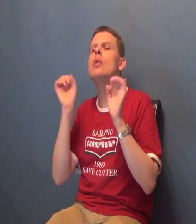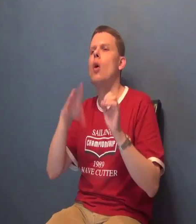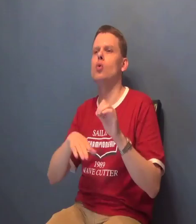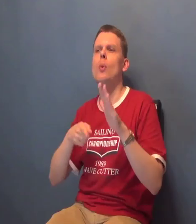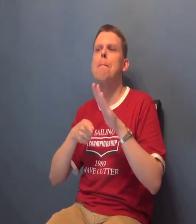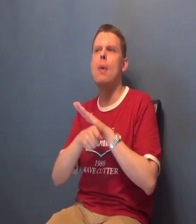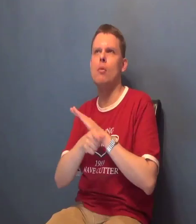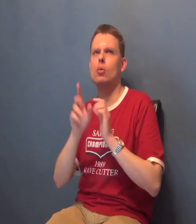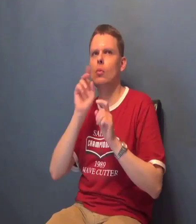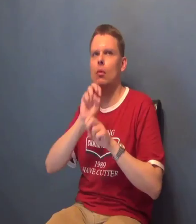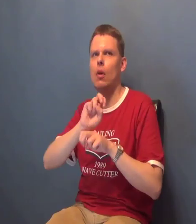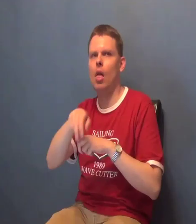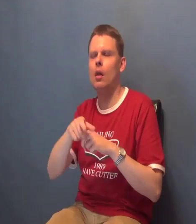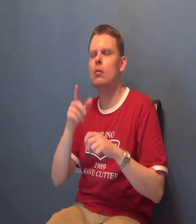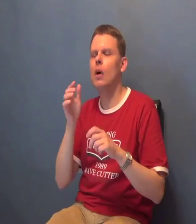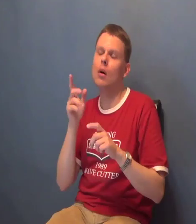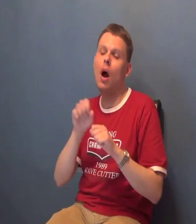Najgorzej jest z metrem, tam można wpaść pod pociąg.